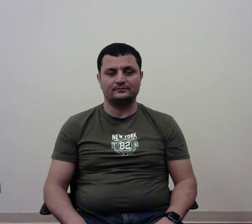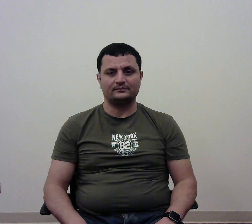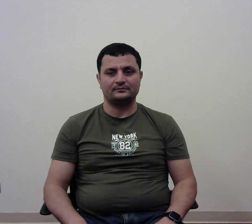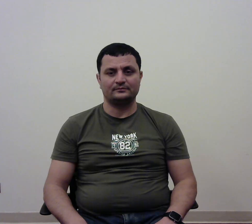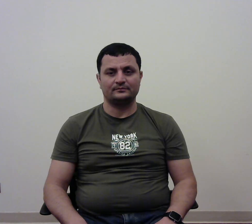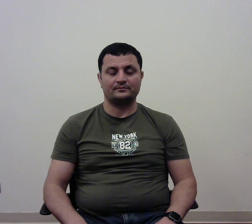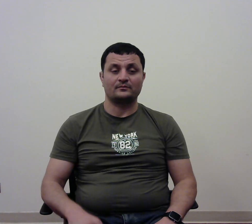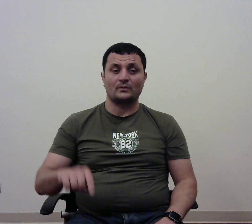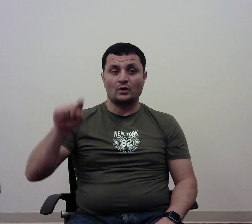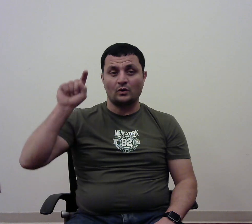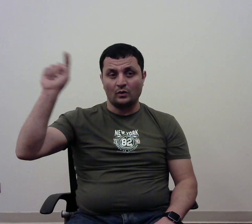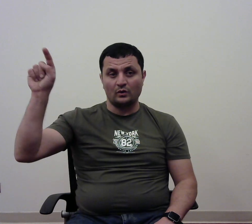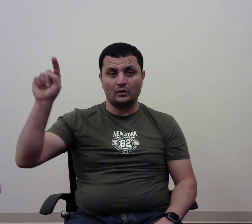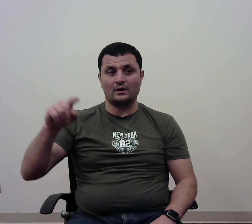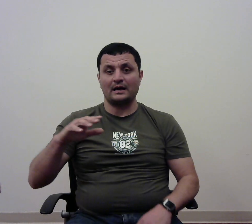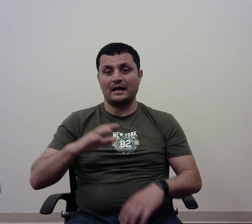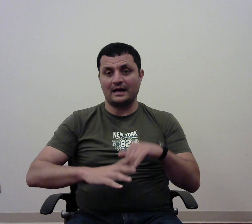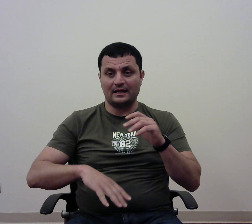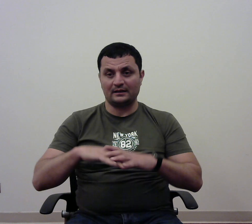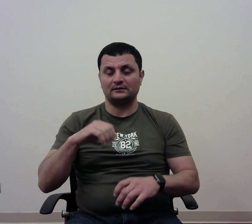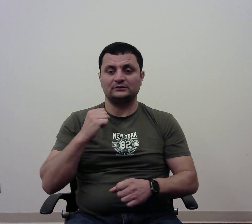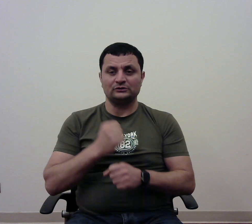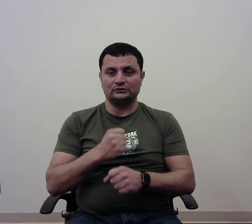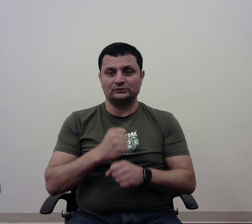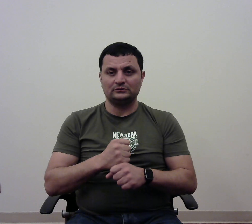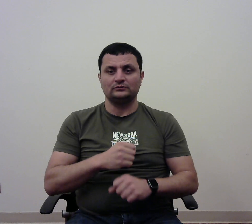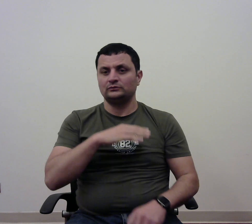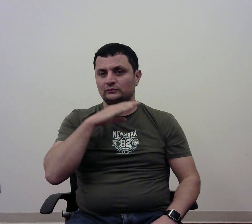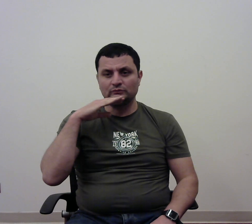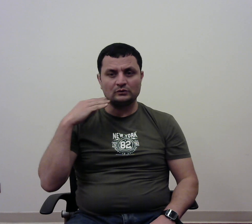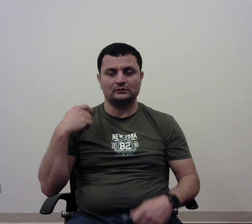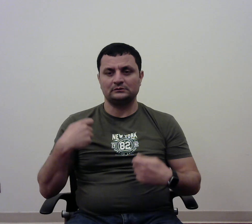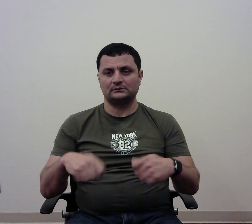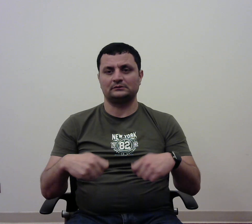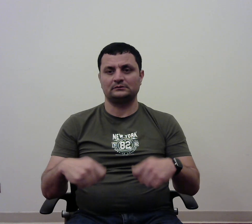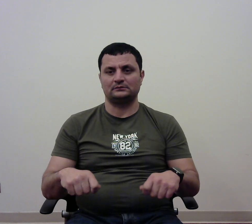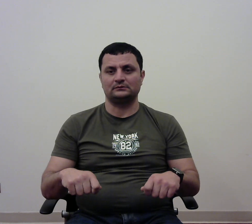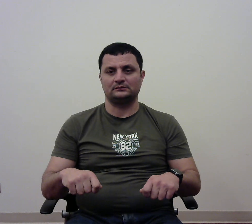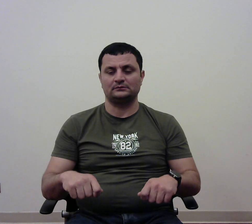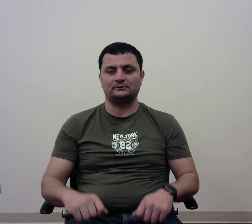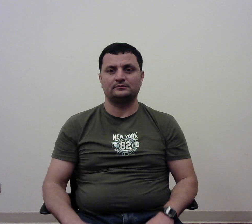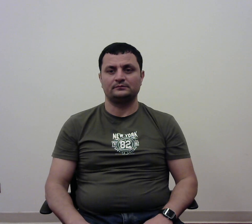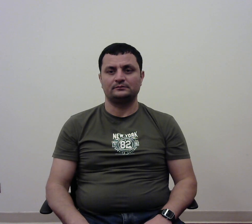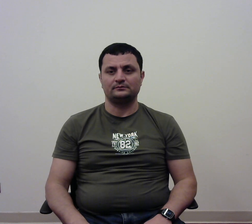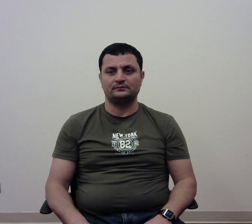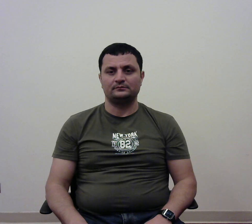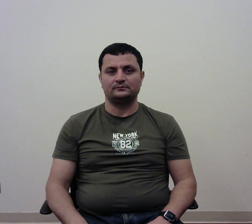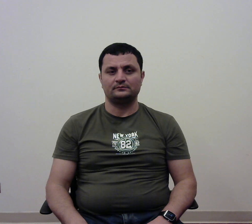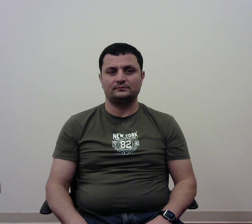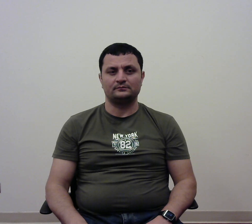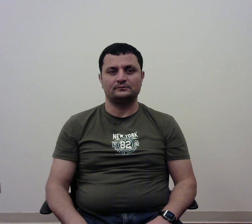Onun əl işləri çox satılır